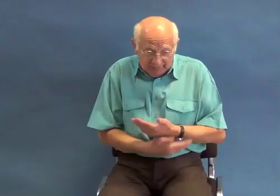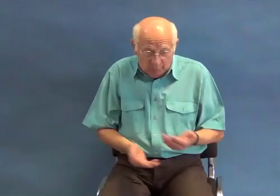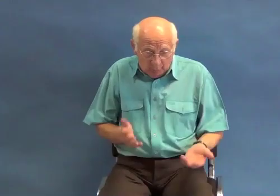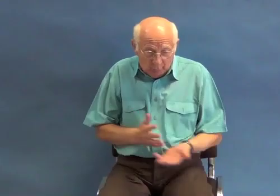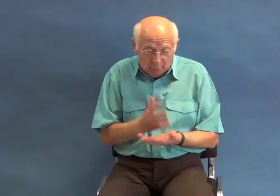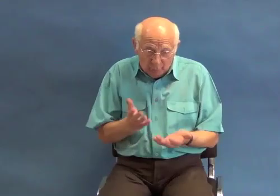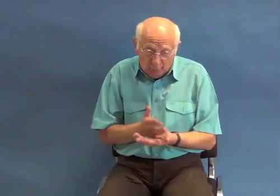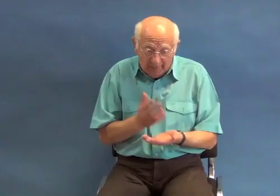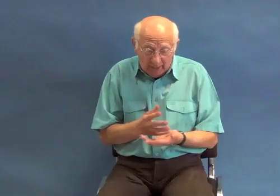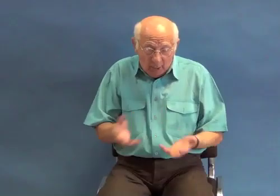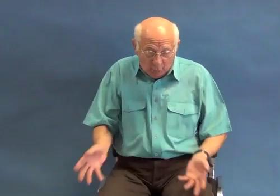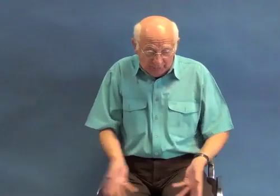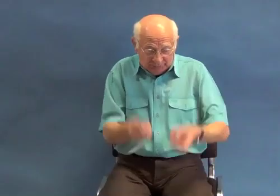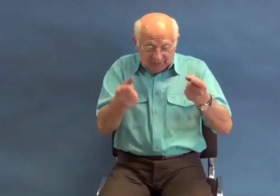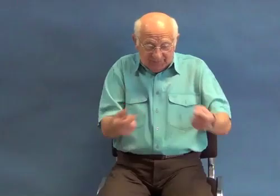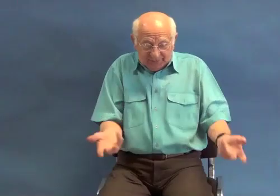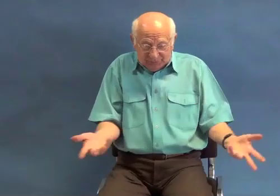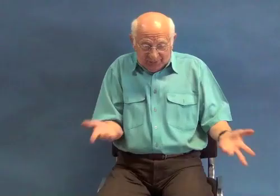Jak uratować?